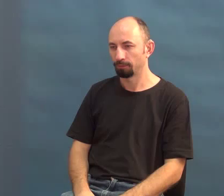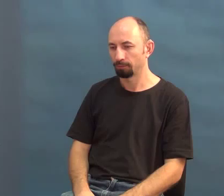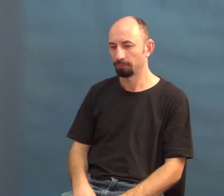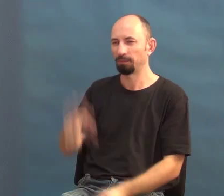Ej.